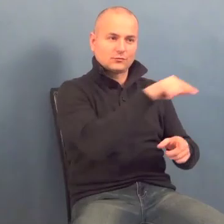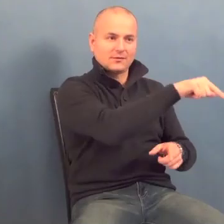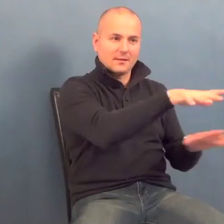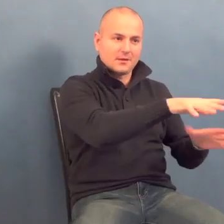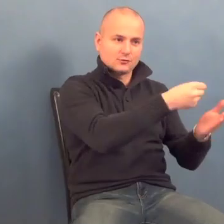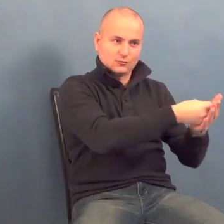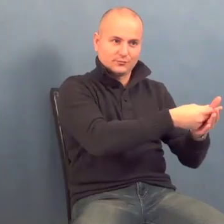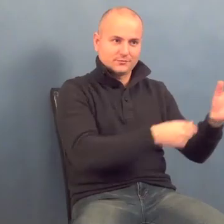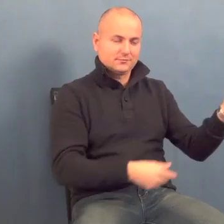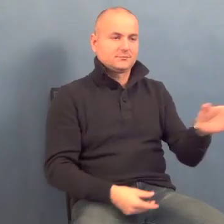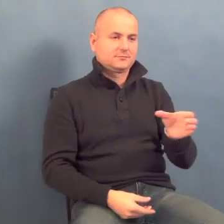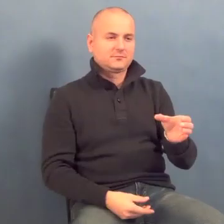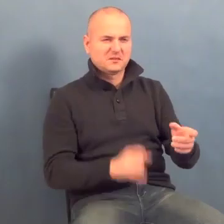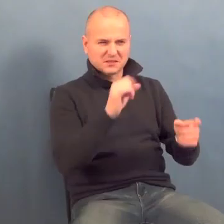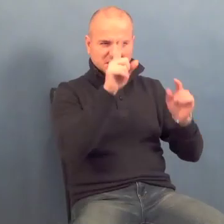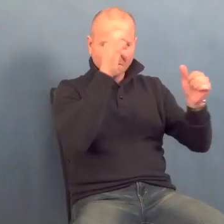Nie powinno tak być, tylko trzeba tam na miejscu kupić.